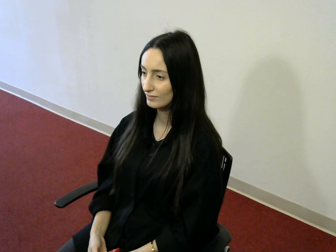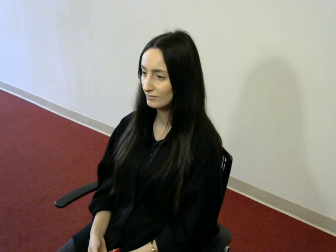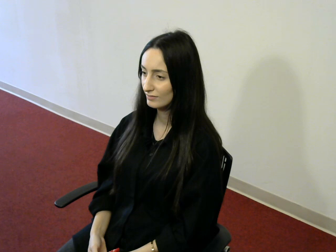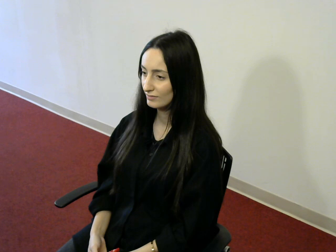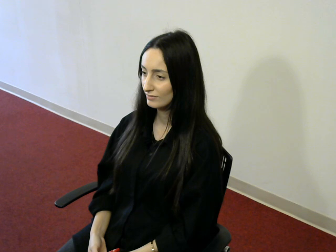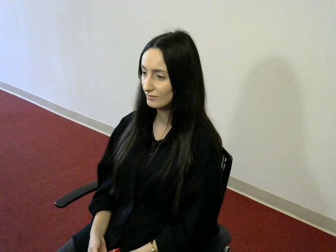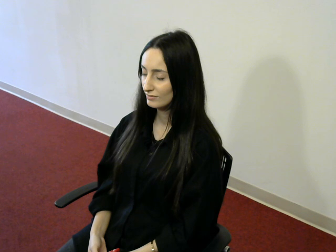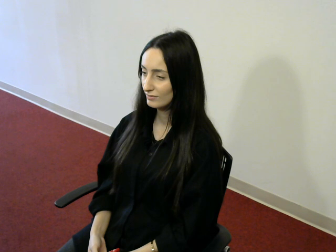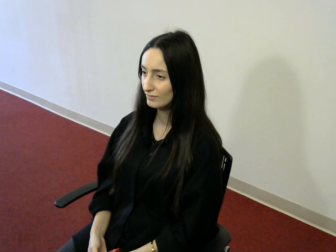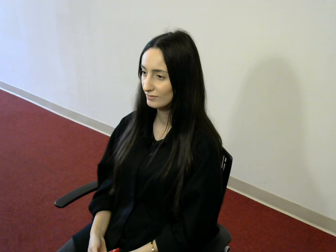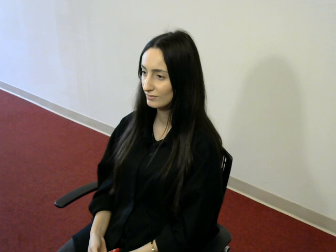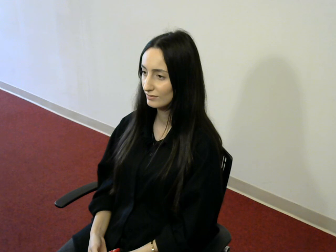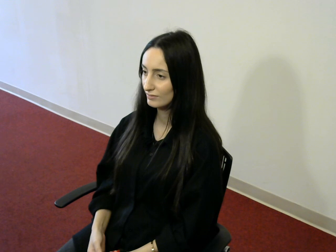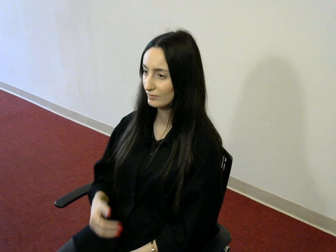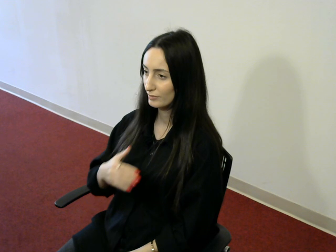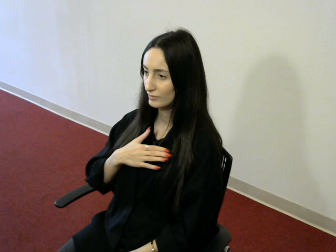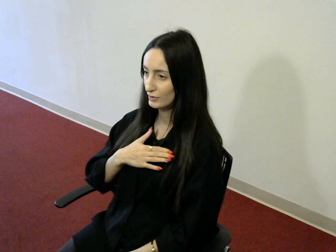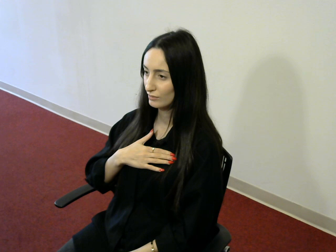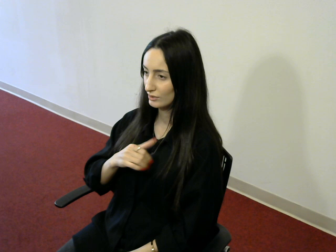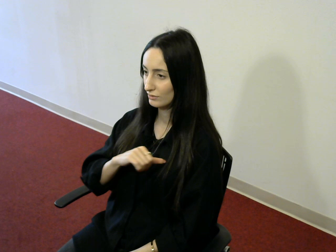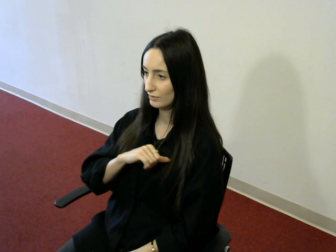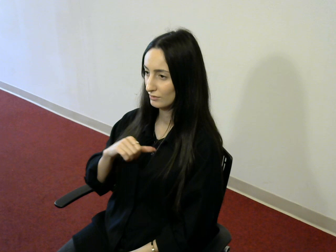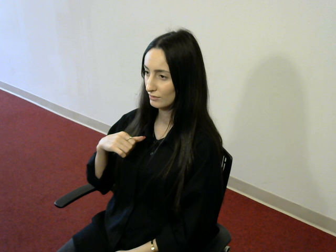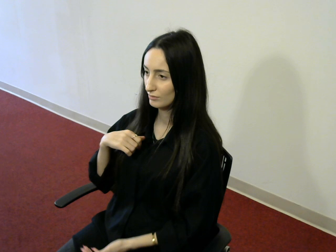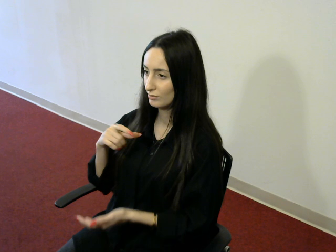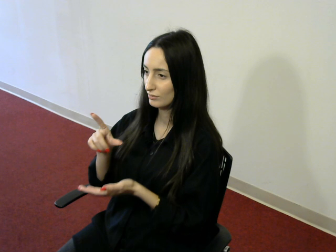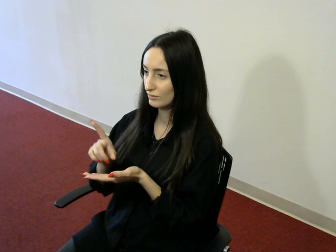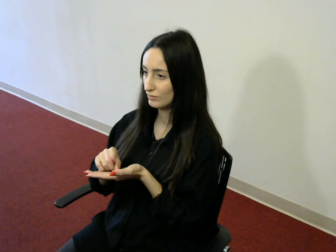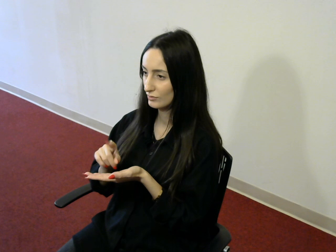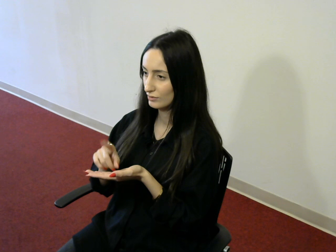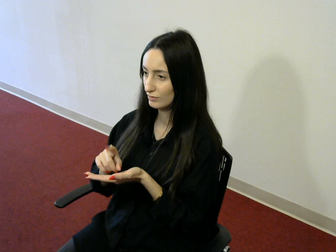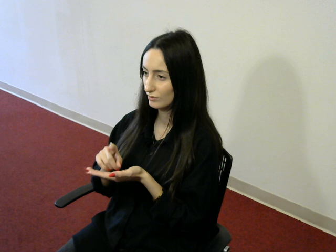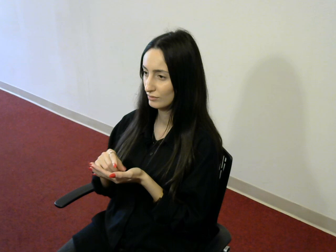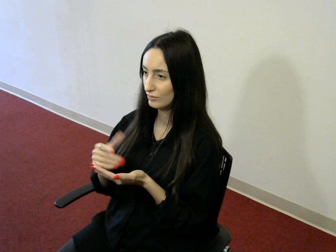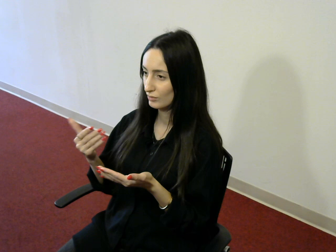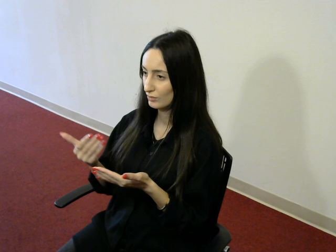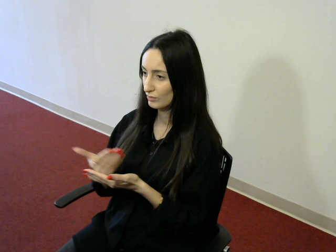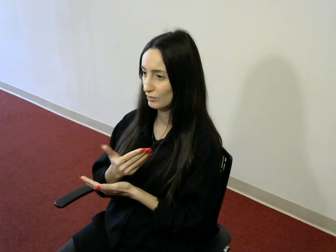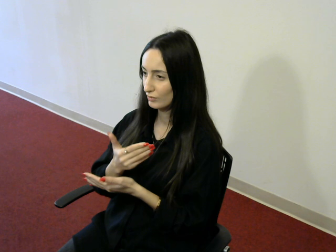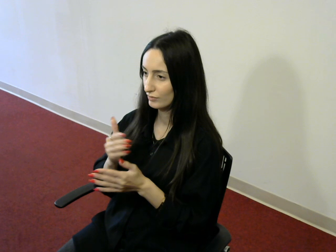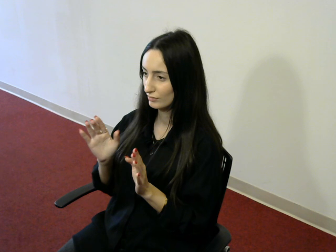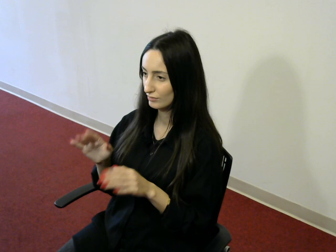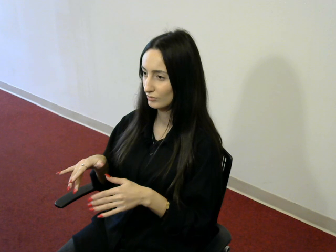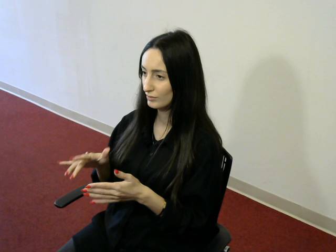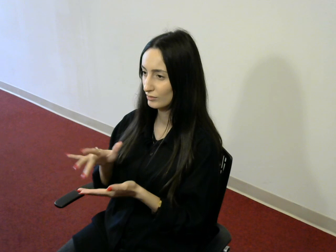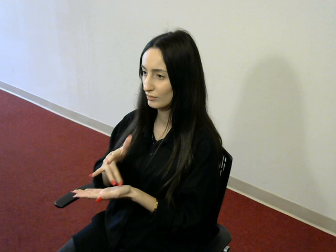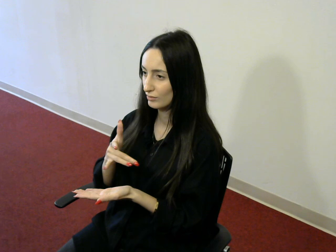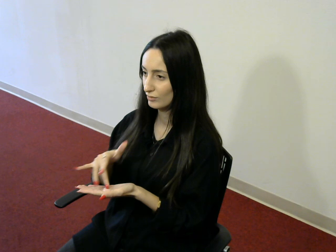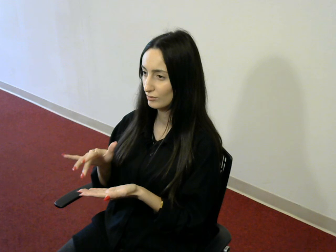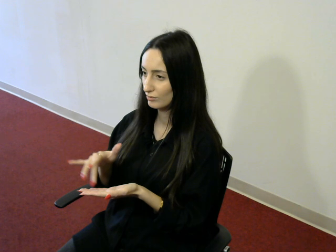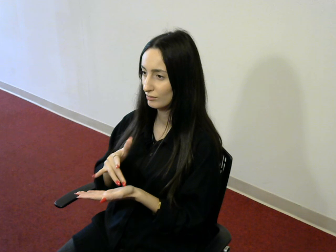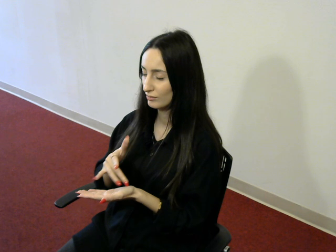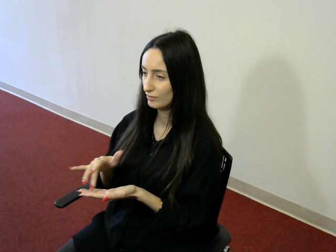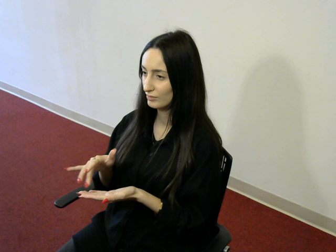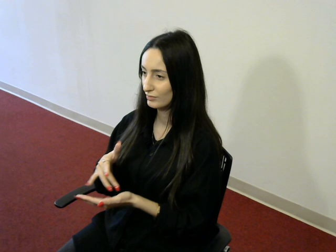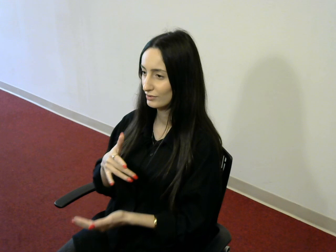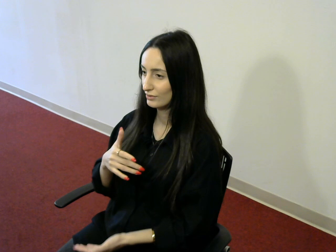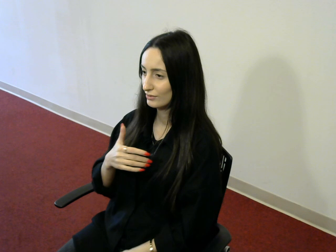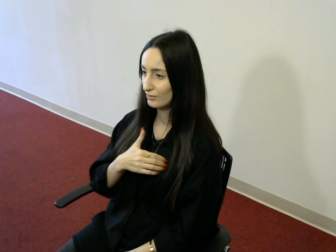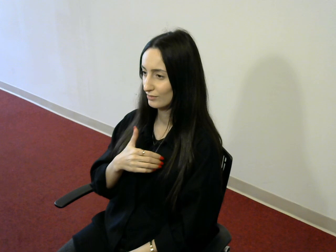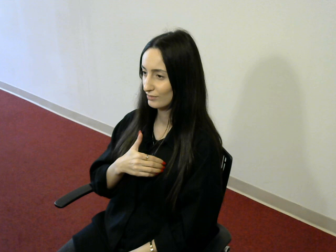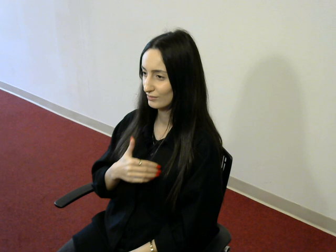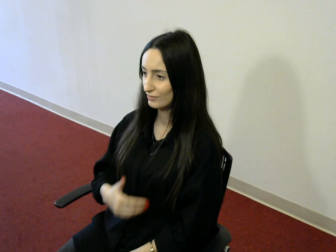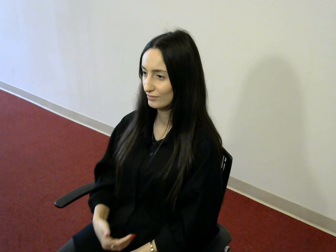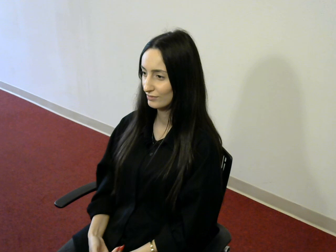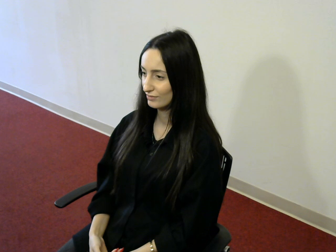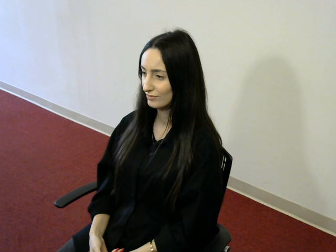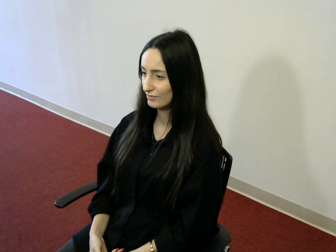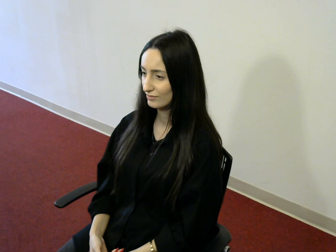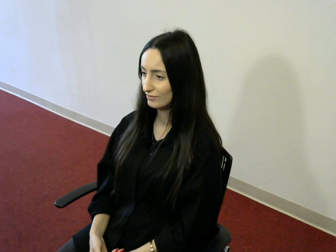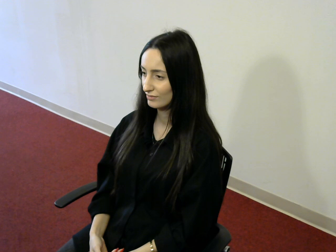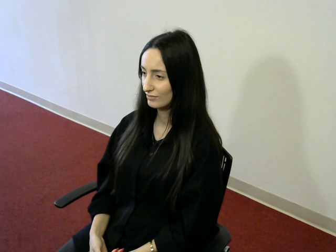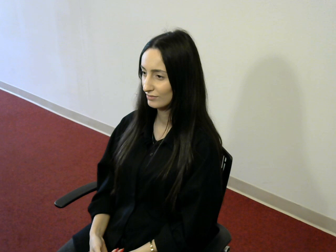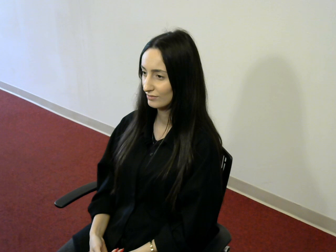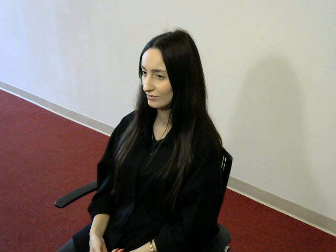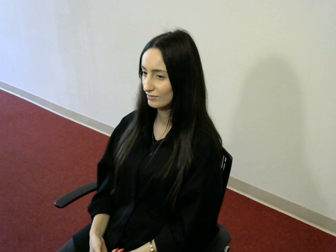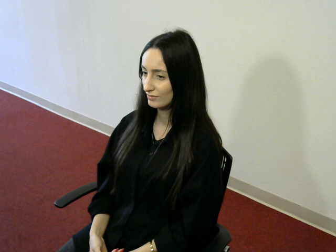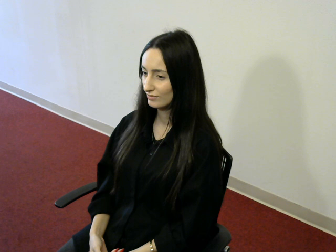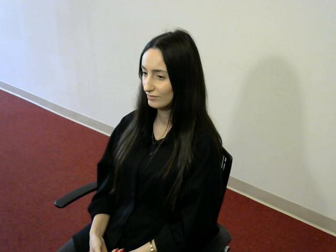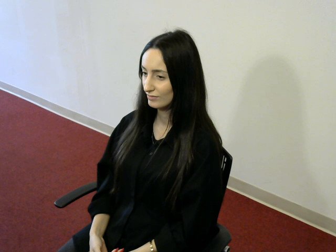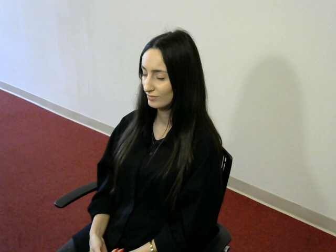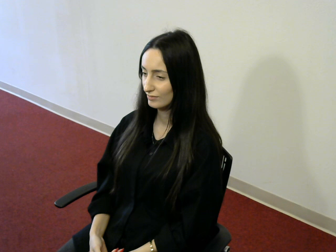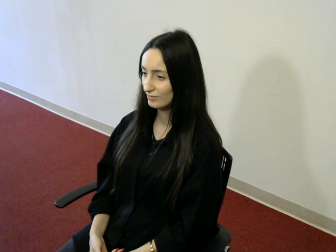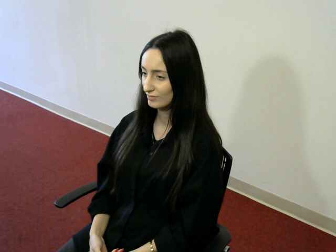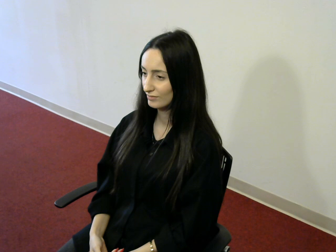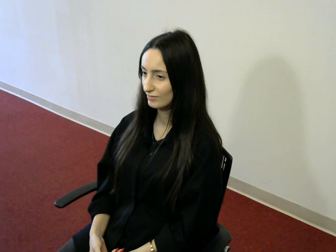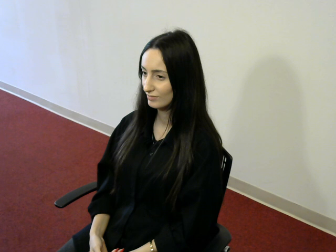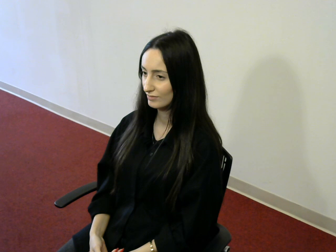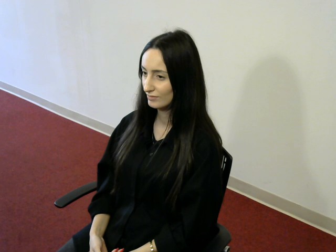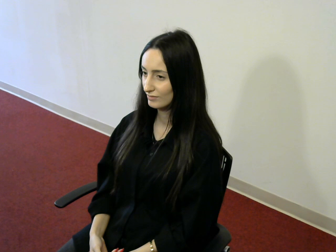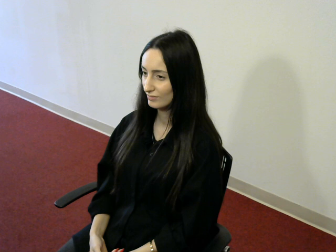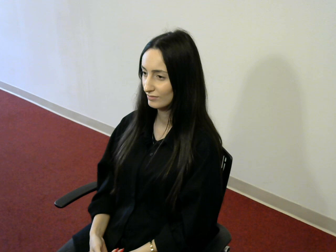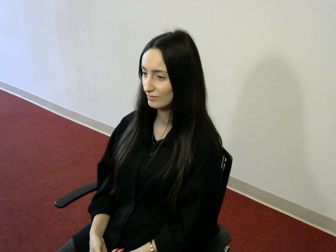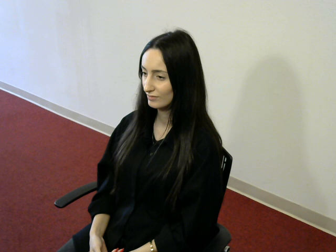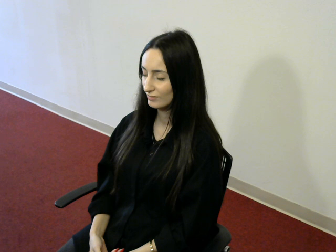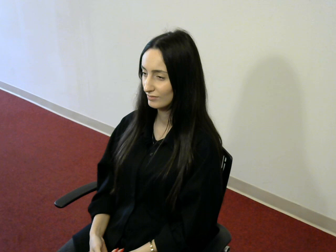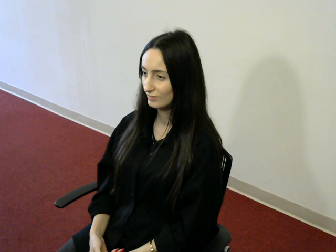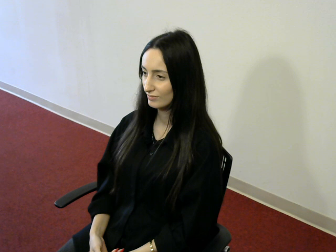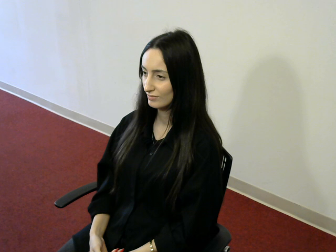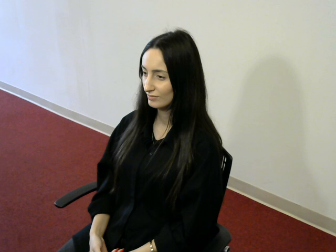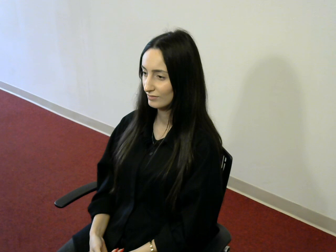Mən öz pensiyamı yenidən hesablatdırmaq istəyirəm